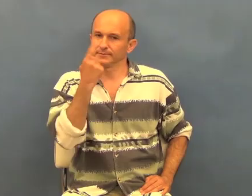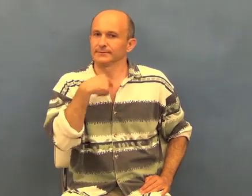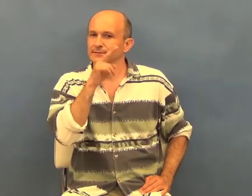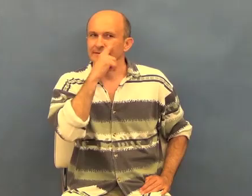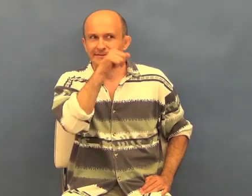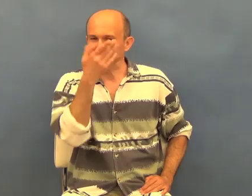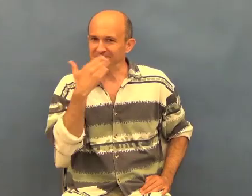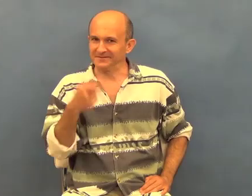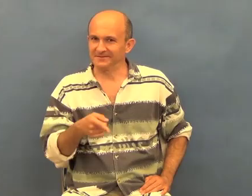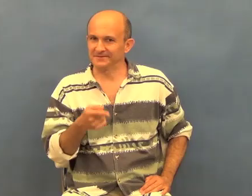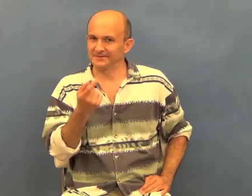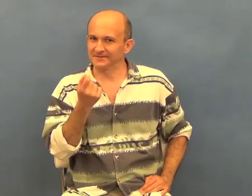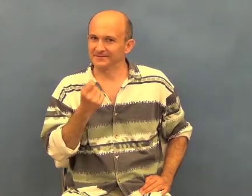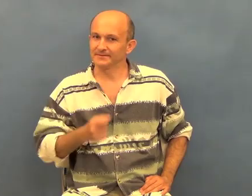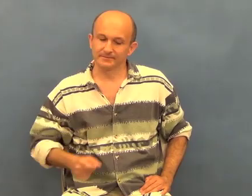Zorientowałem się, że takiego znaku nie ma naprawdę.